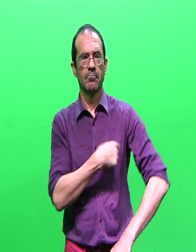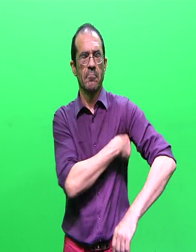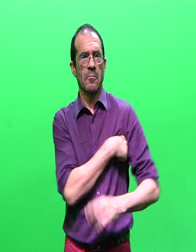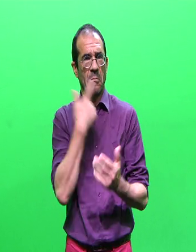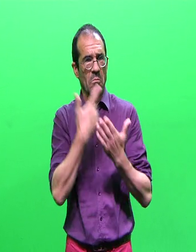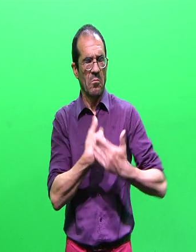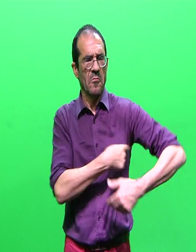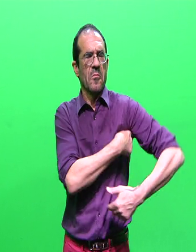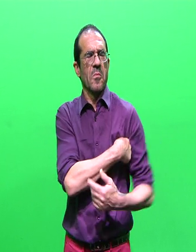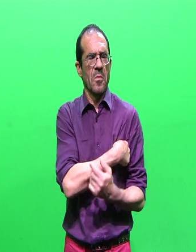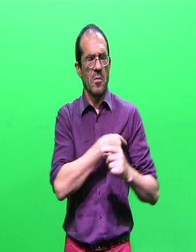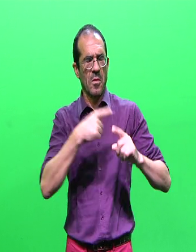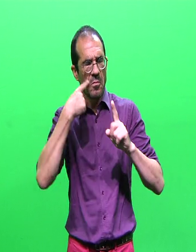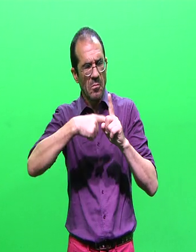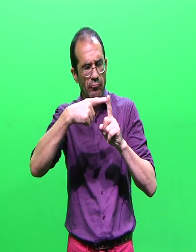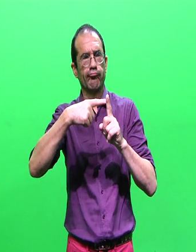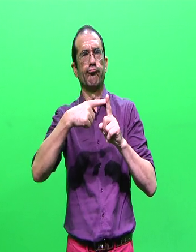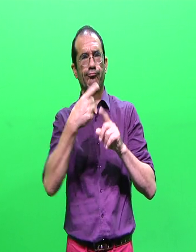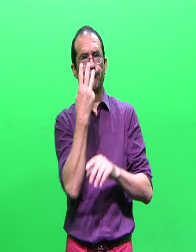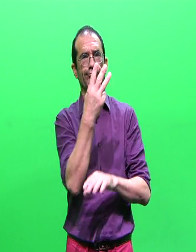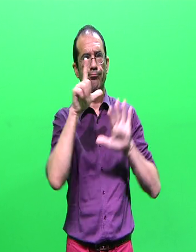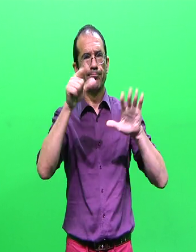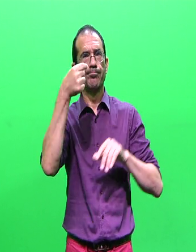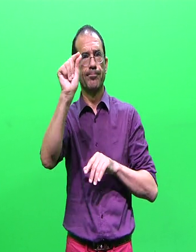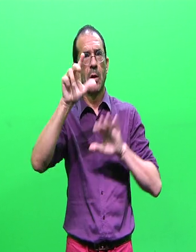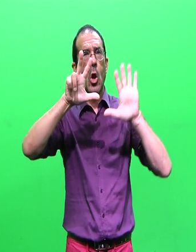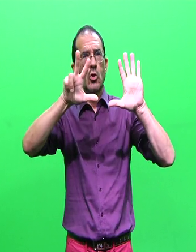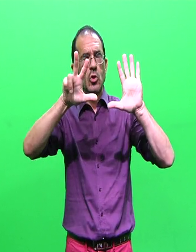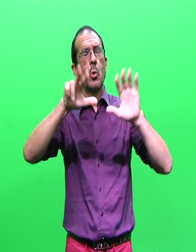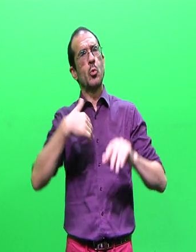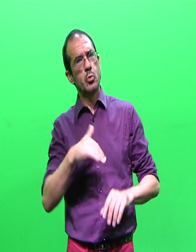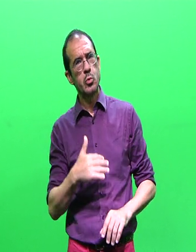M'he posat el termòmetre per veure si tenia febre, i he vist que tenia trenta-vuit i mig, és força.